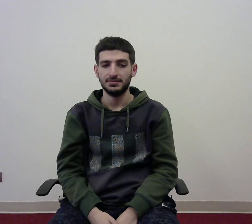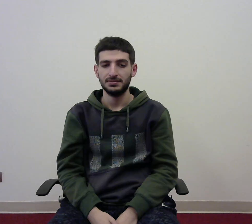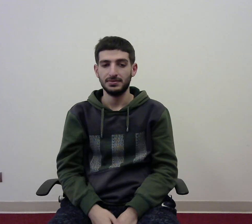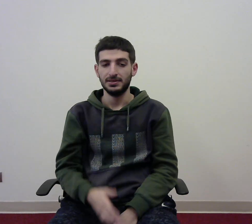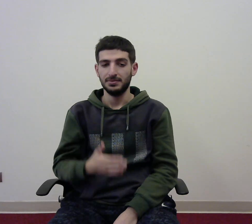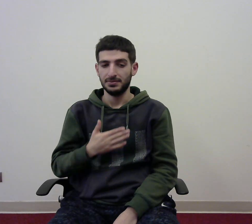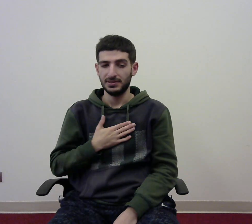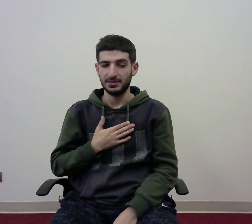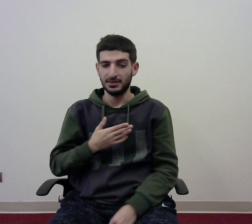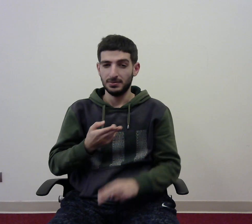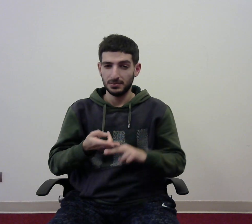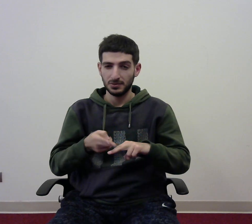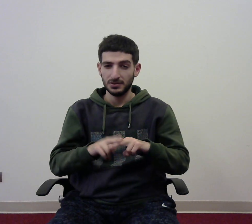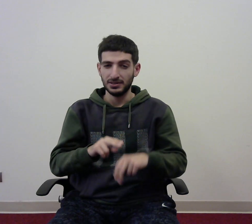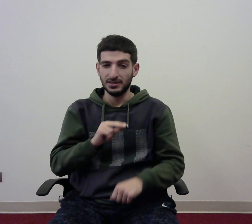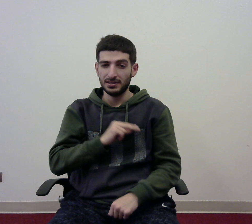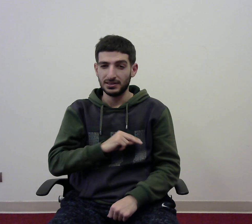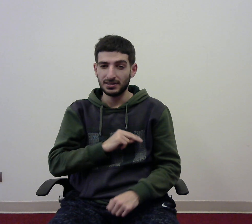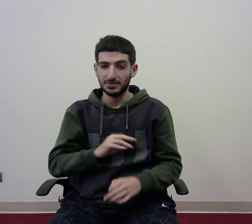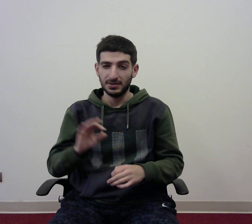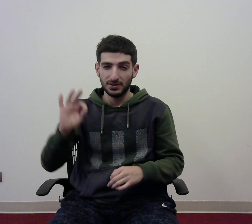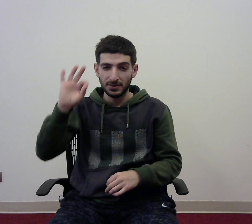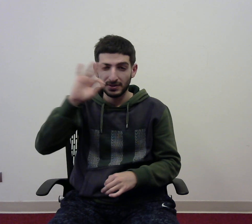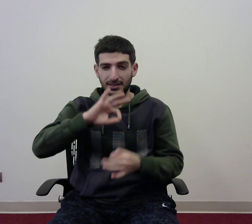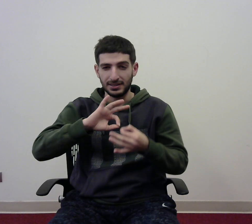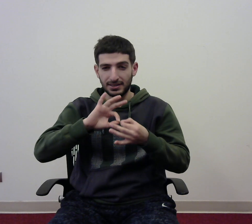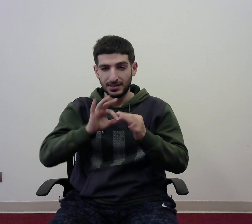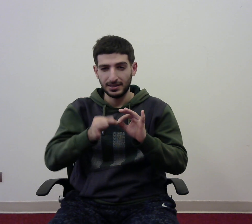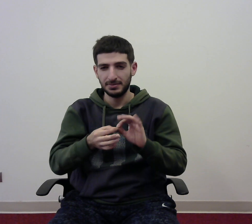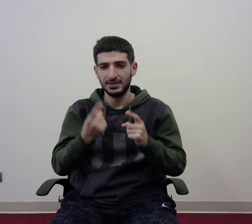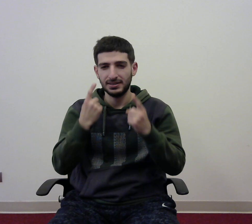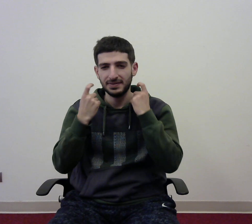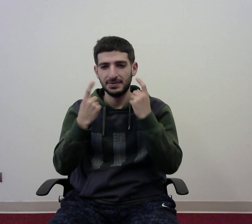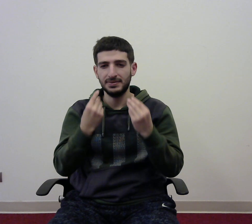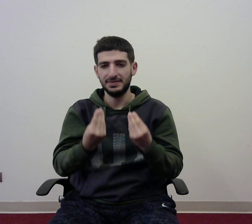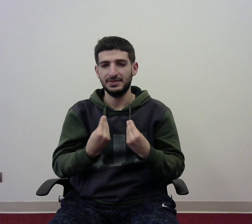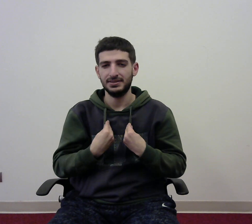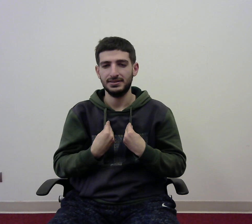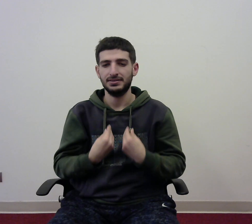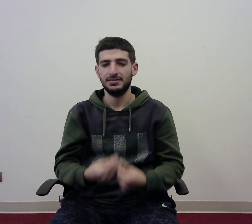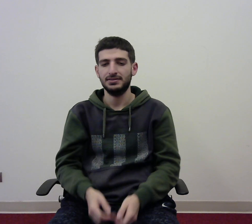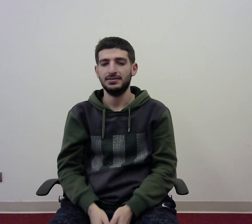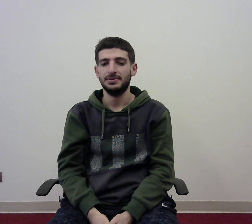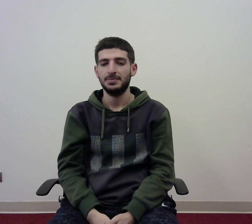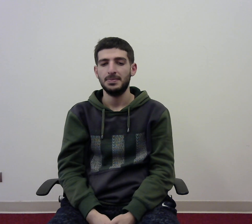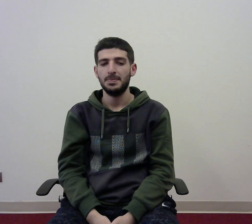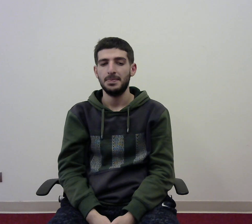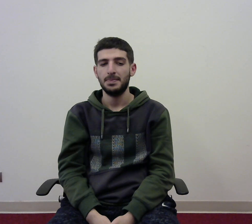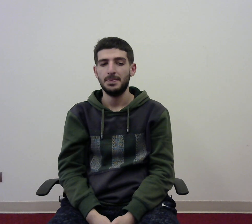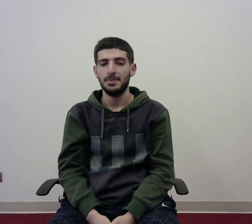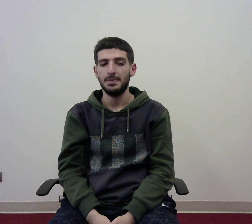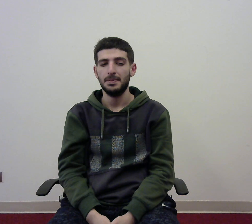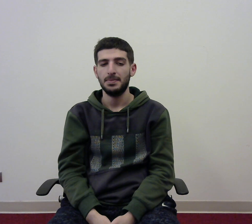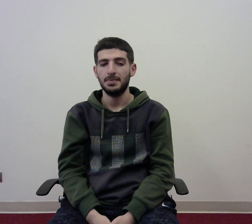Mənə bu iş haqqında ətraflı məlumat verin